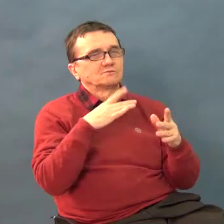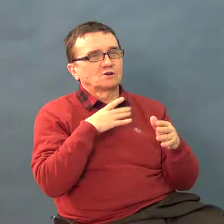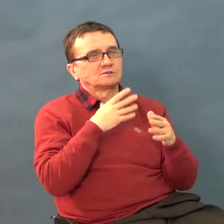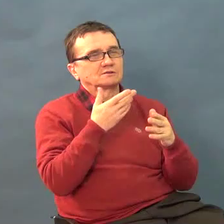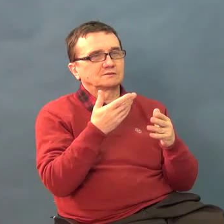Wolne.